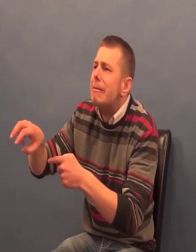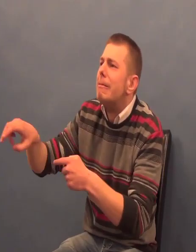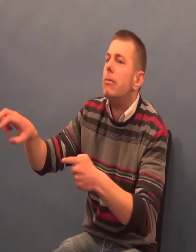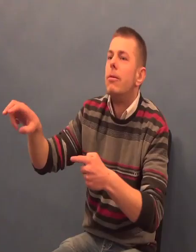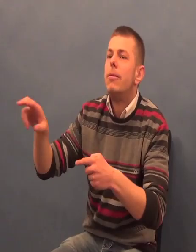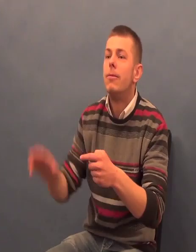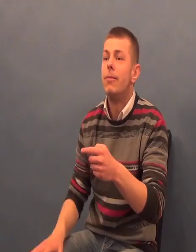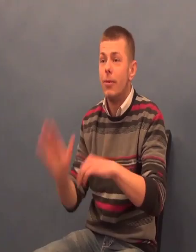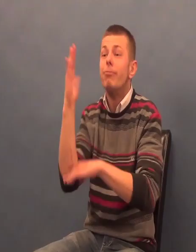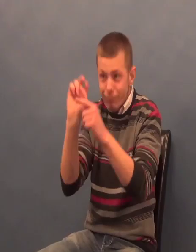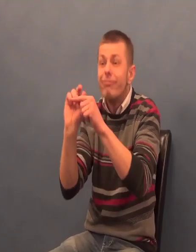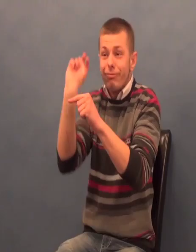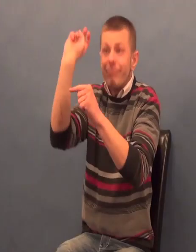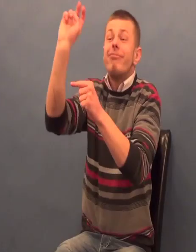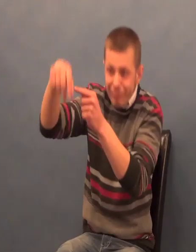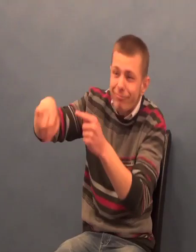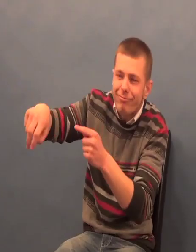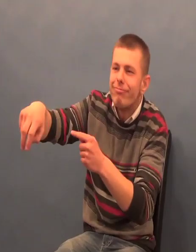Pies... Tak, wyskakuje przez okno i idzie.